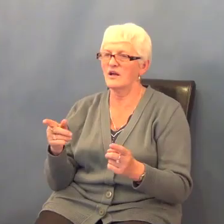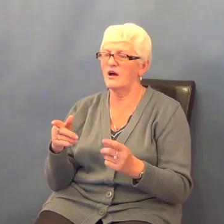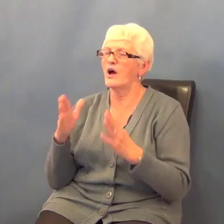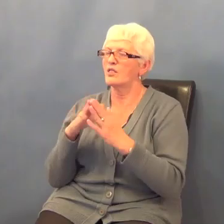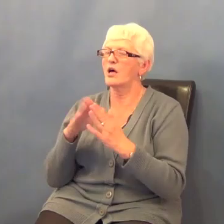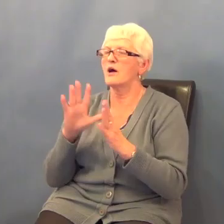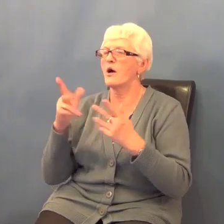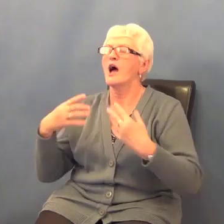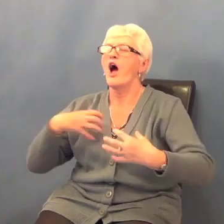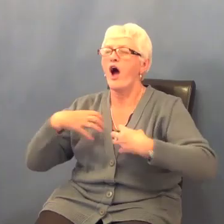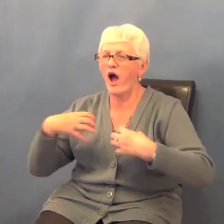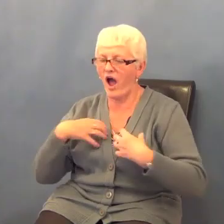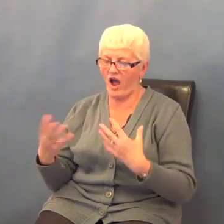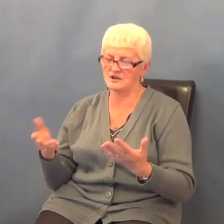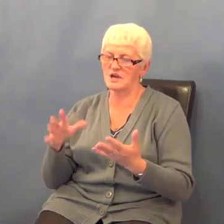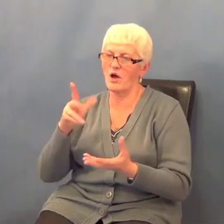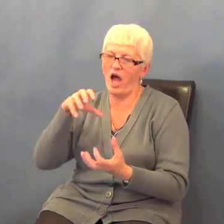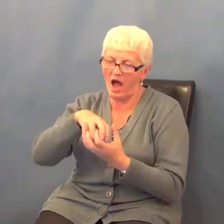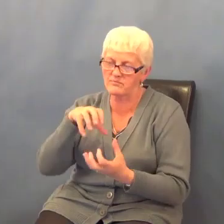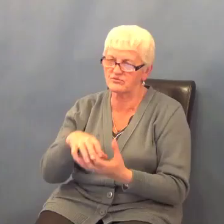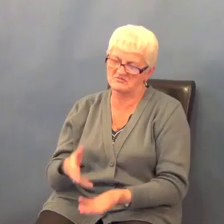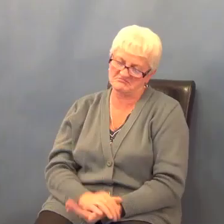Może w domu, będzie ładnie jak goście będą jeść hamburger.